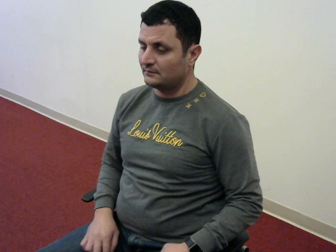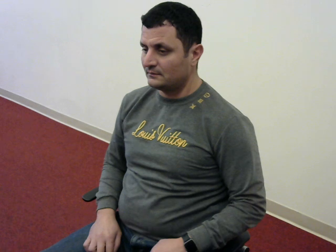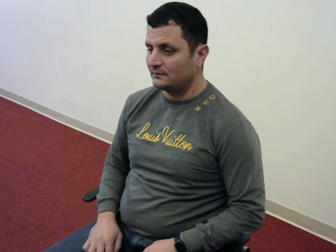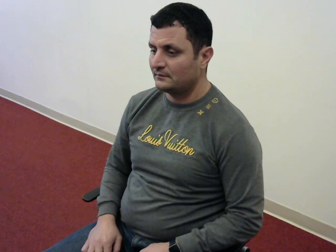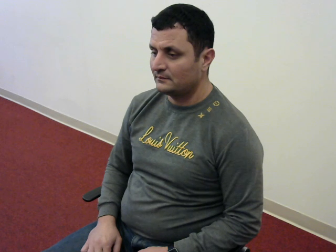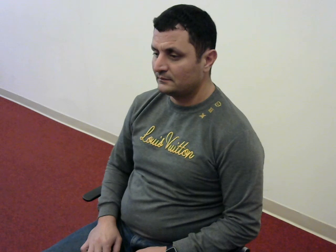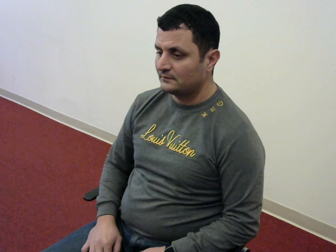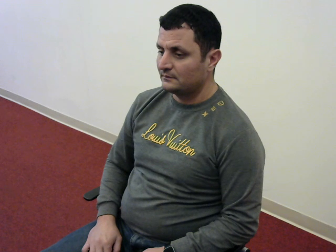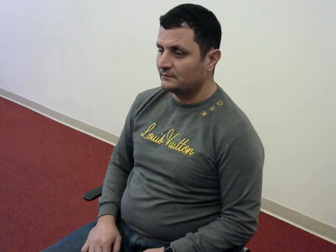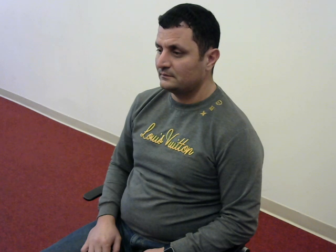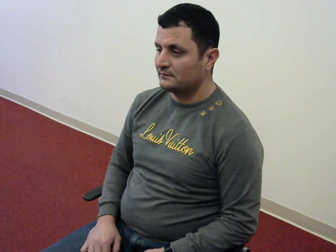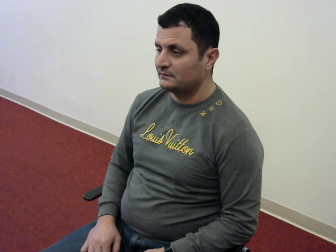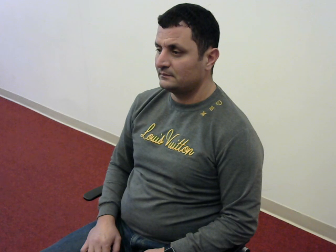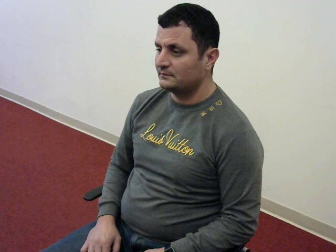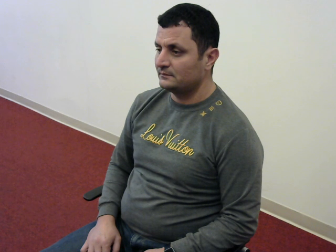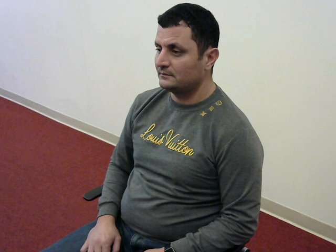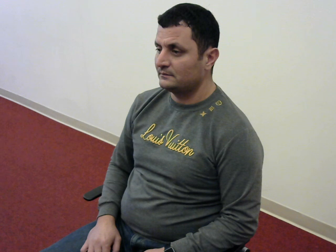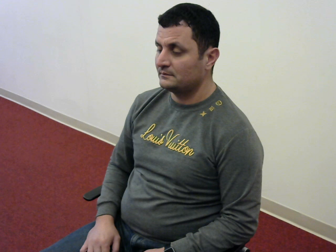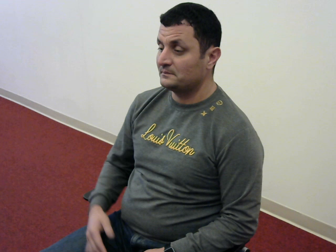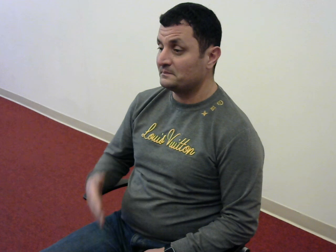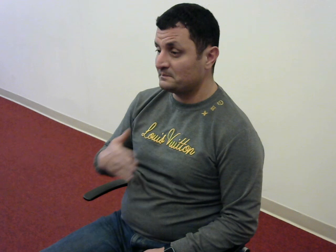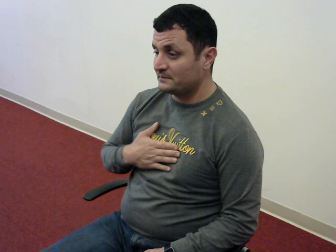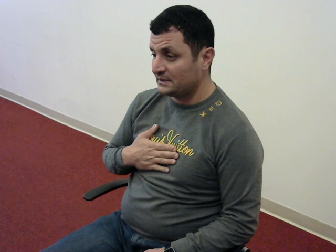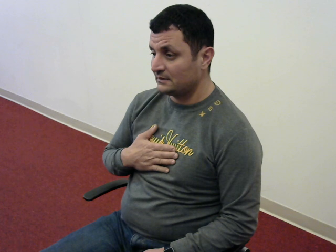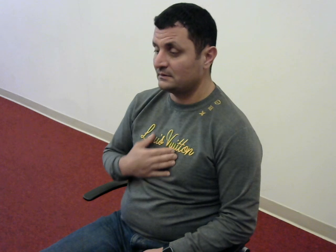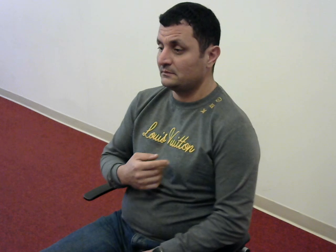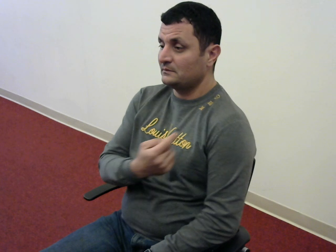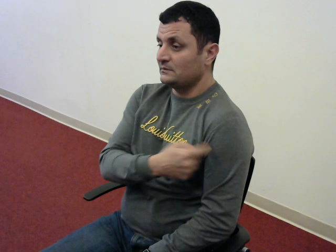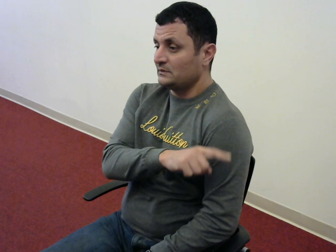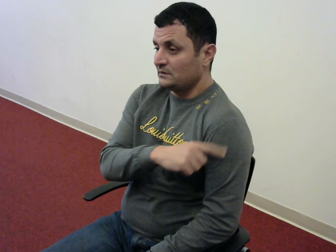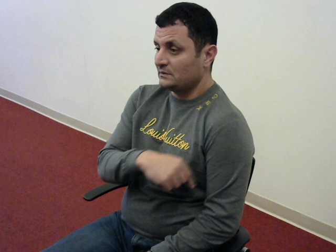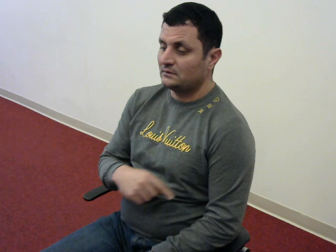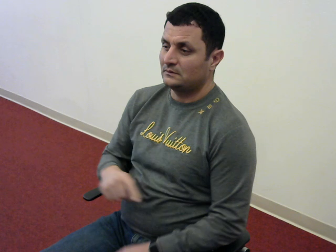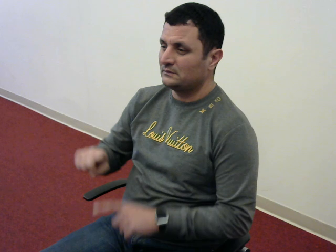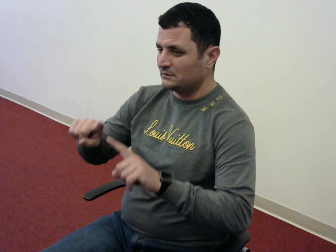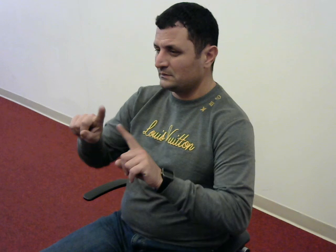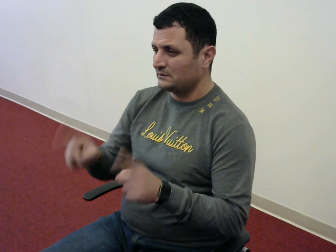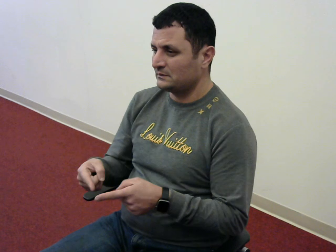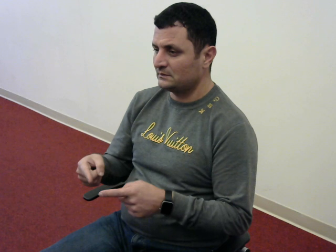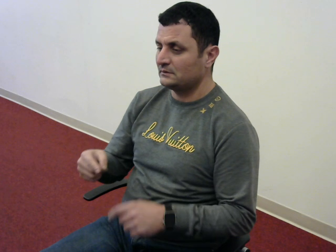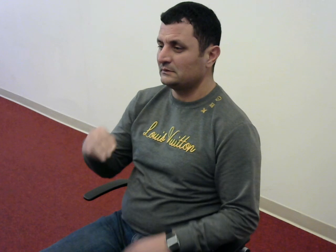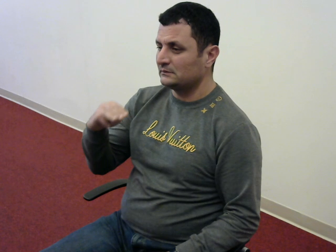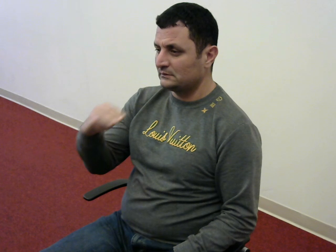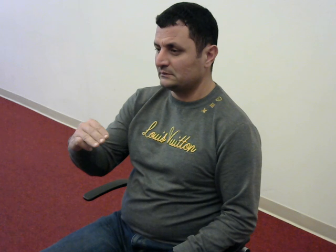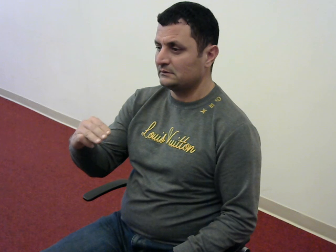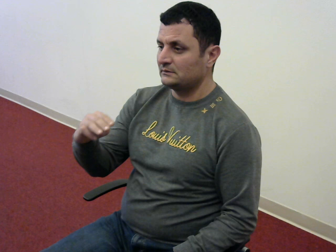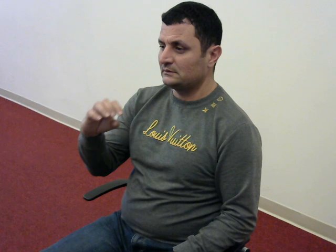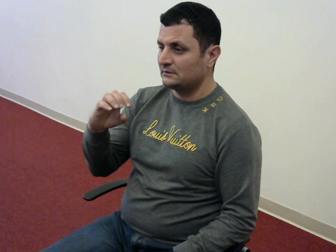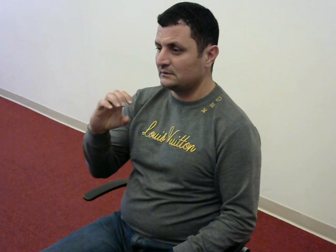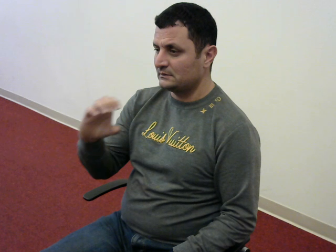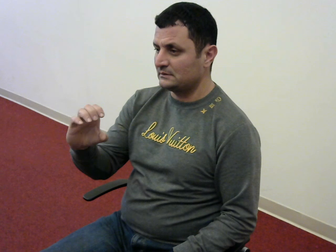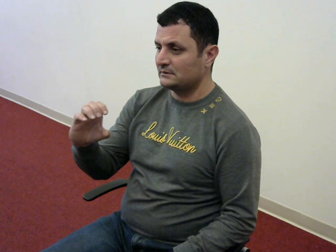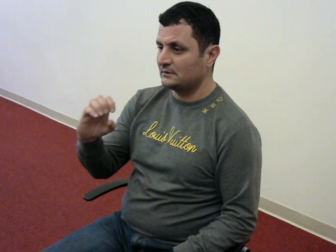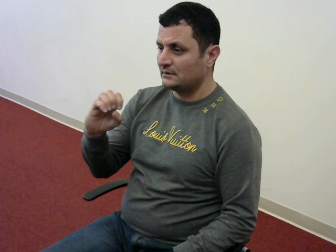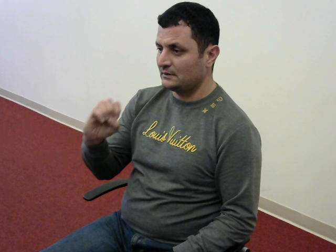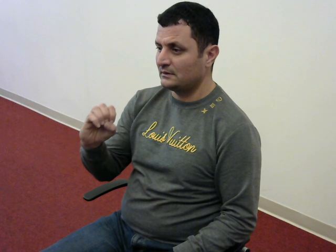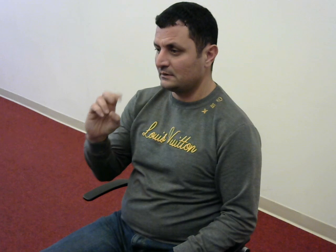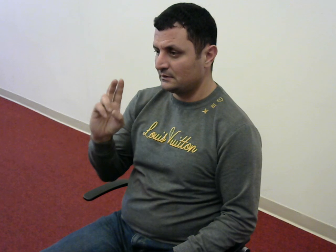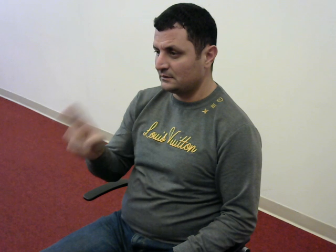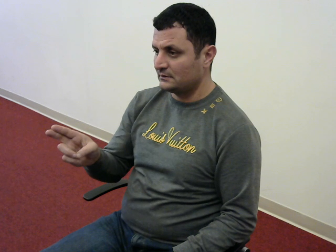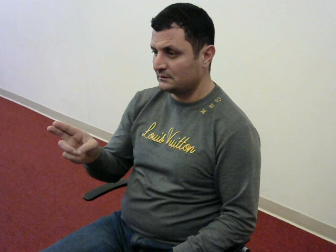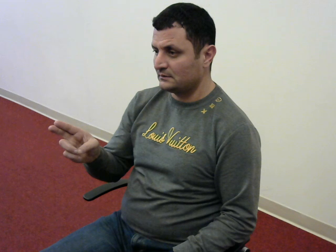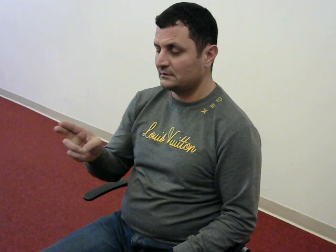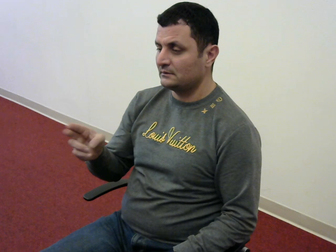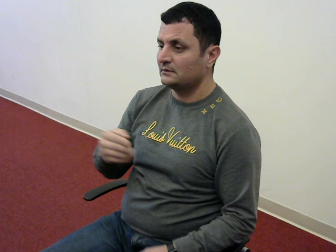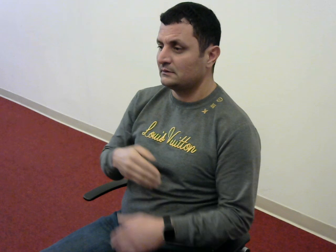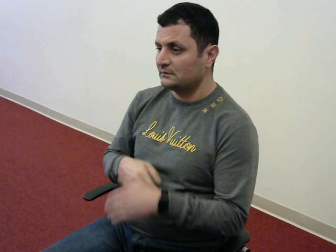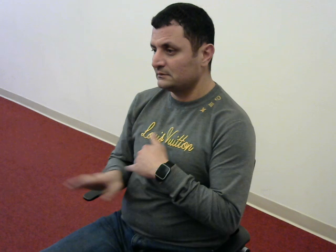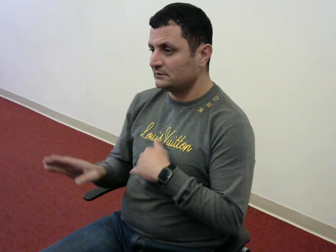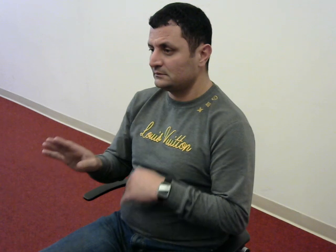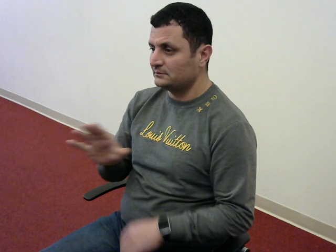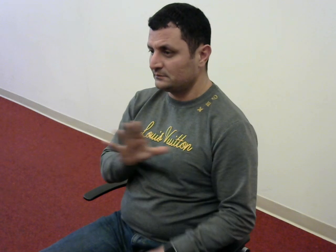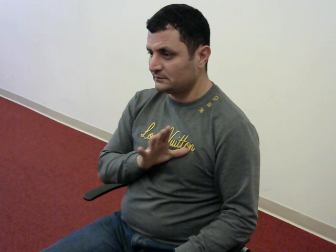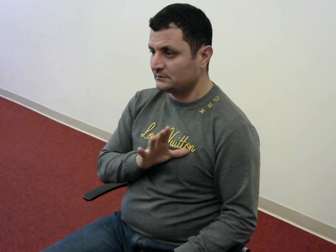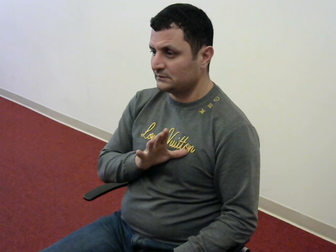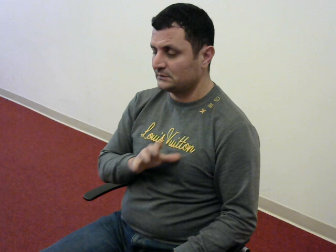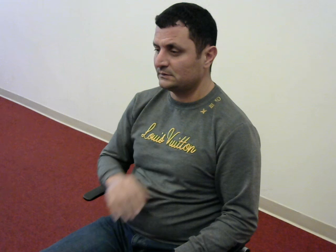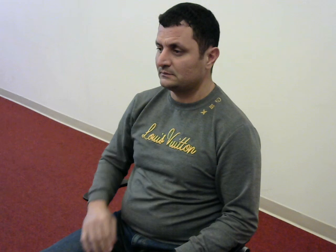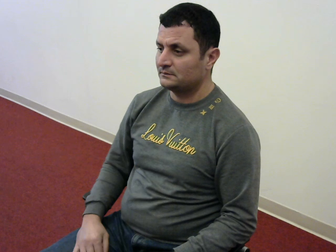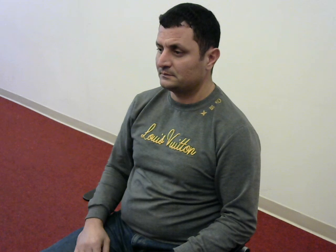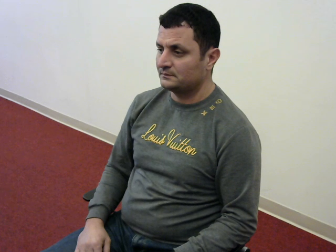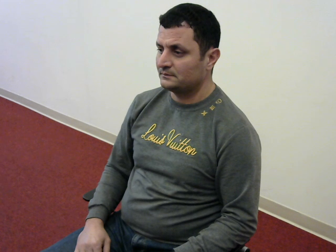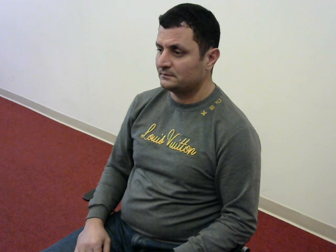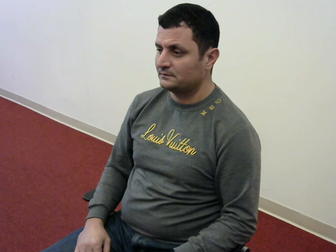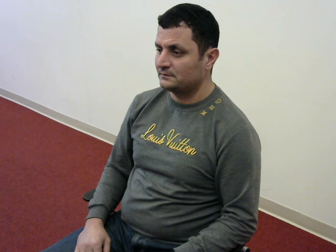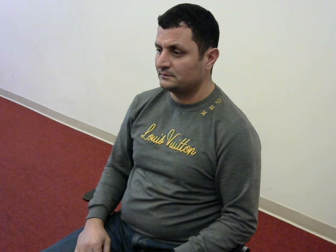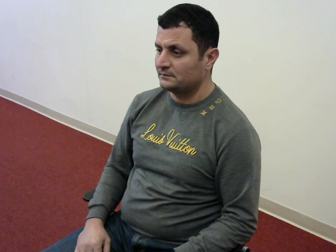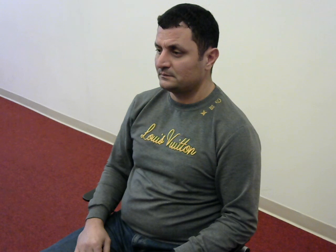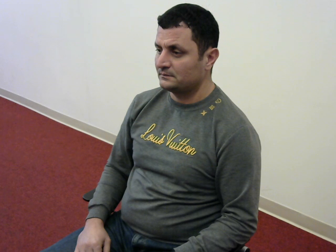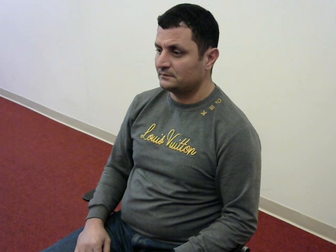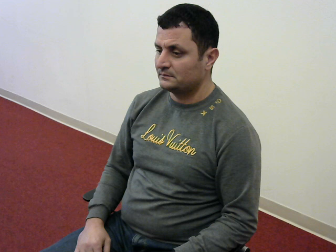Mən poliklinikaya (TSEK-ə) getmişəm